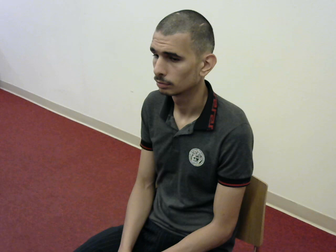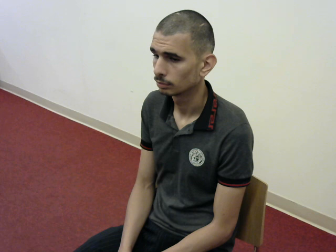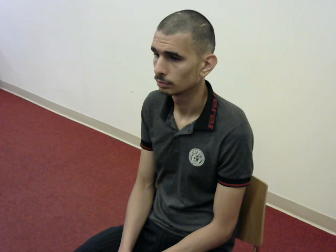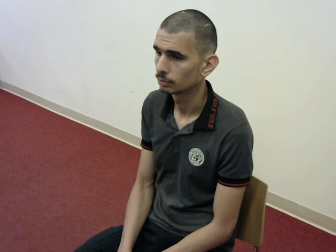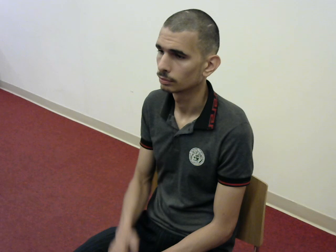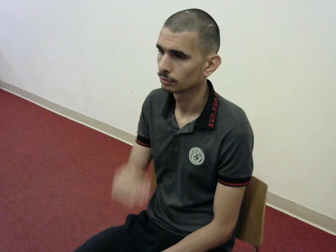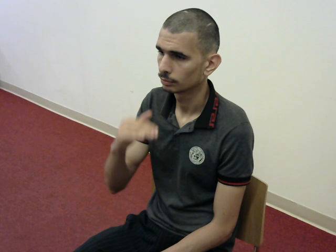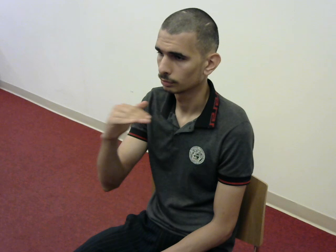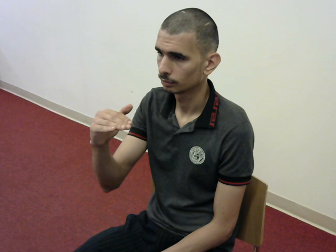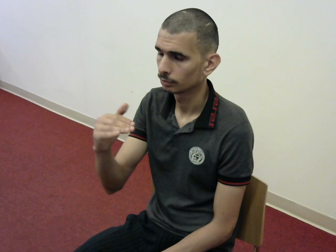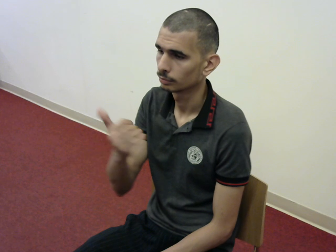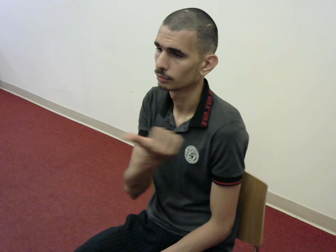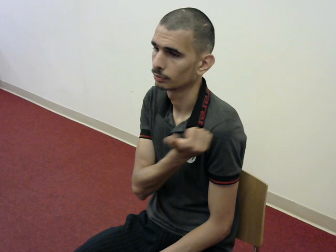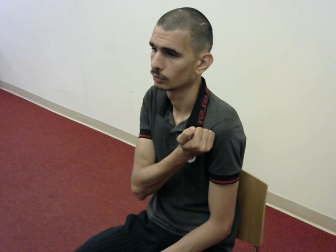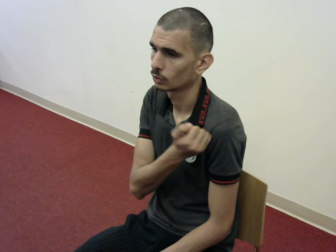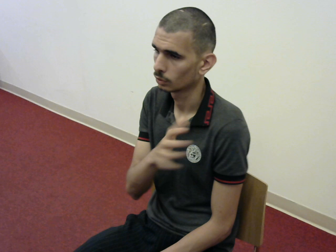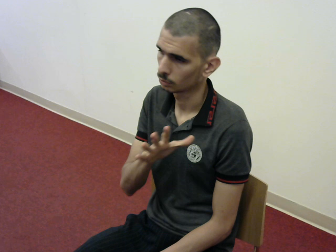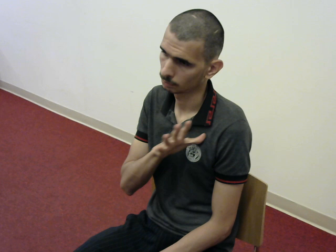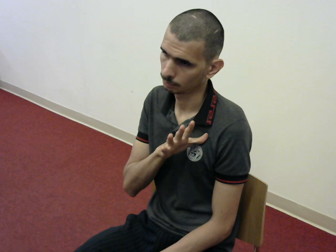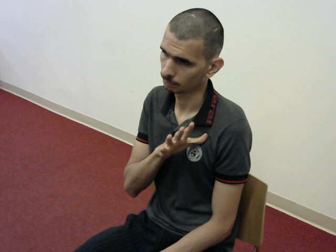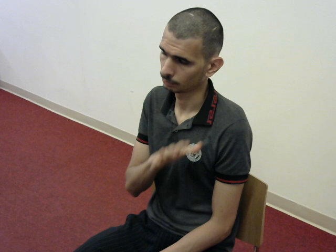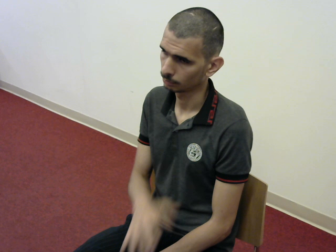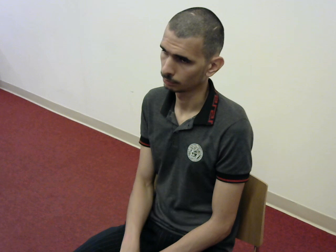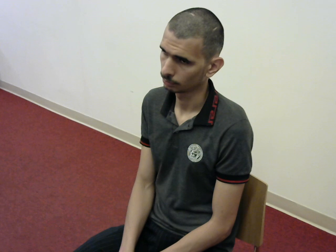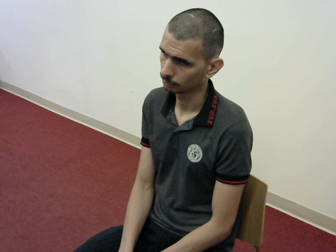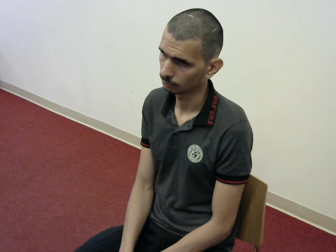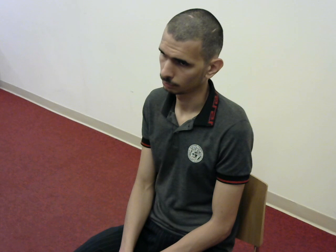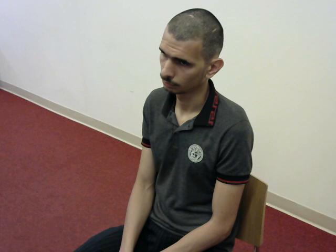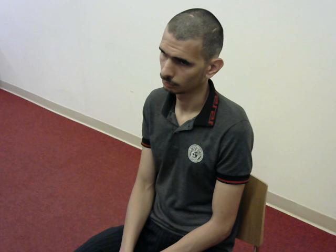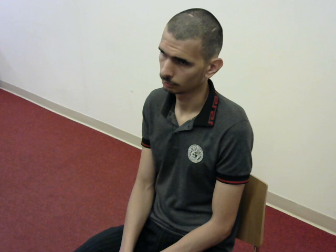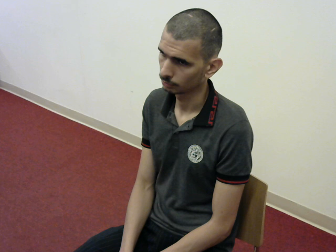Siz vaksin vurdurmusuzmu?